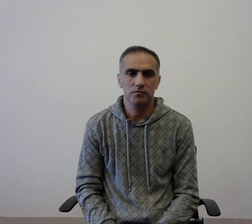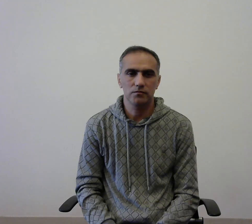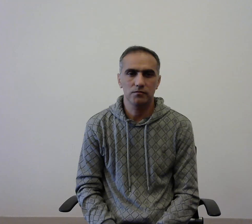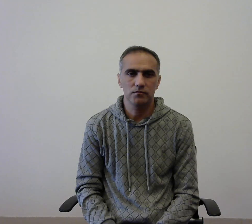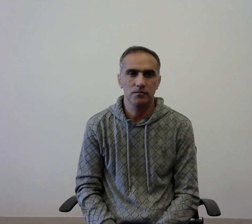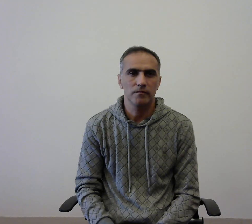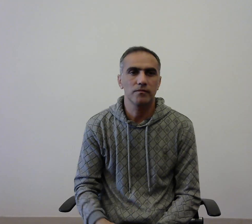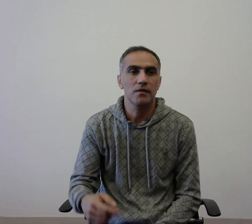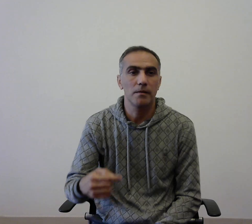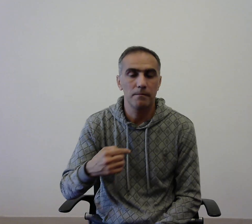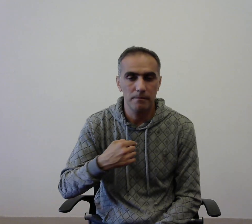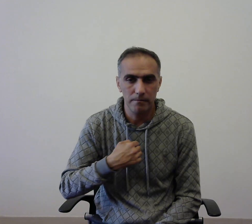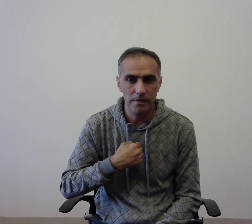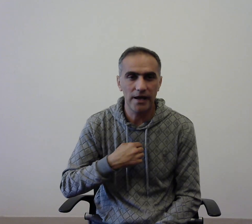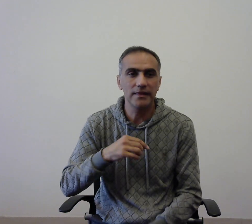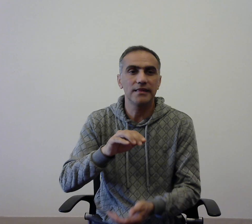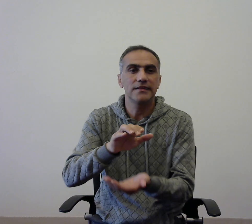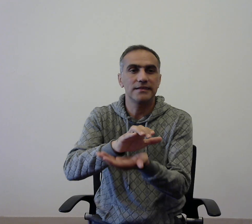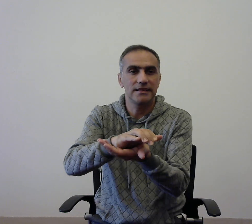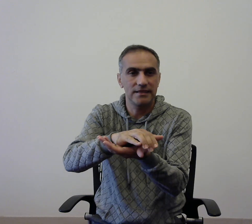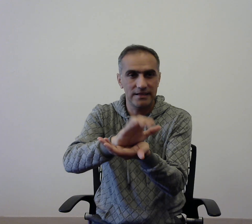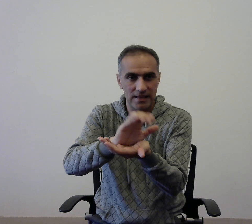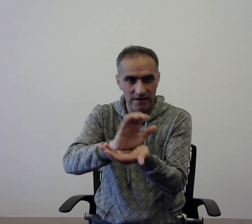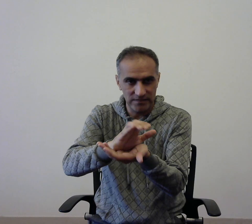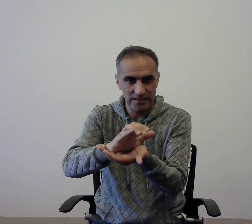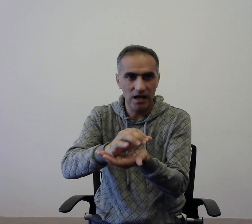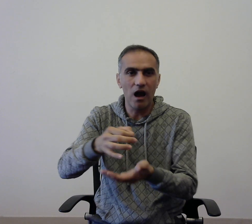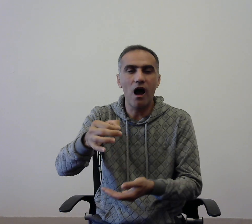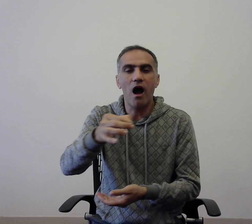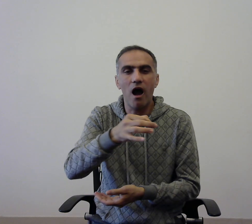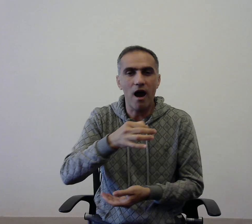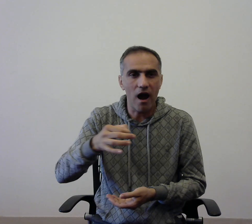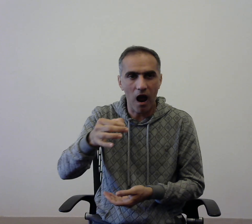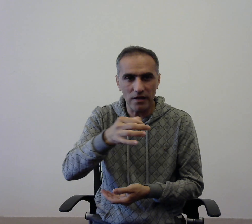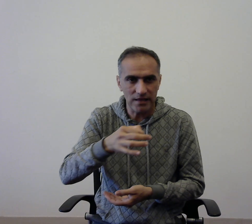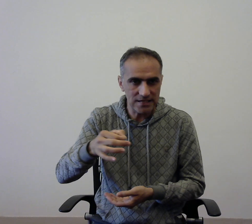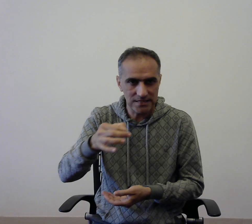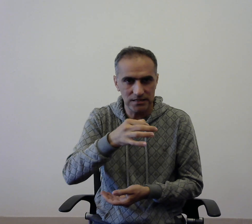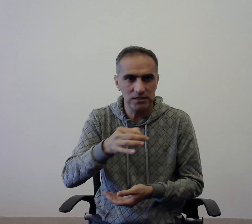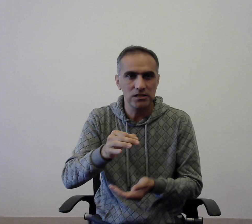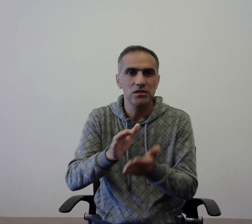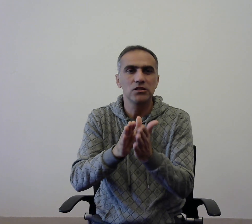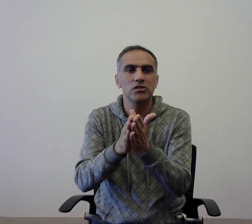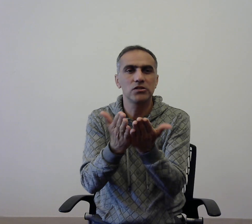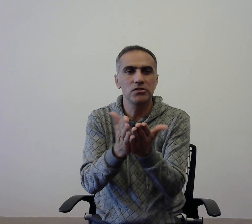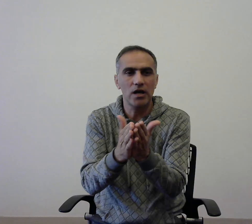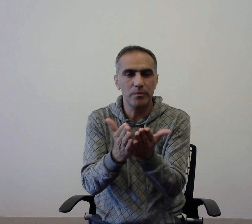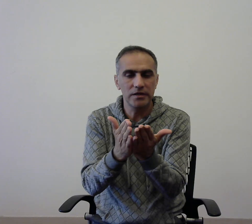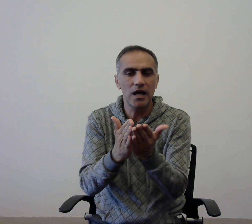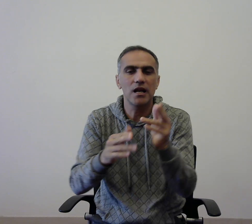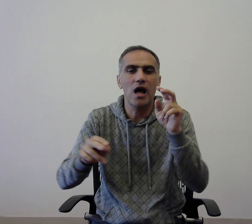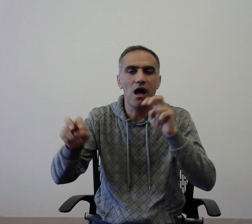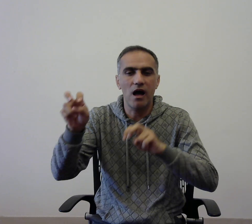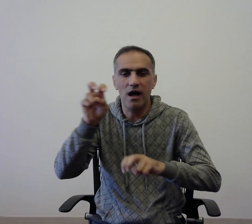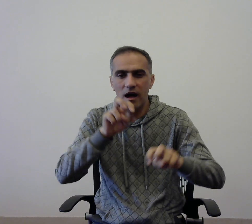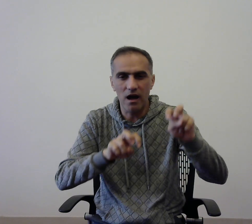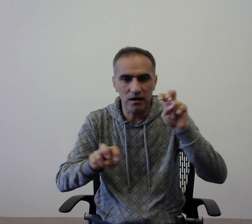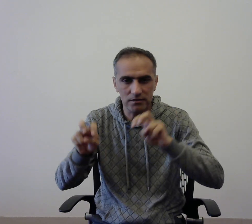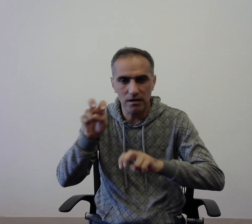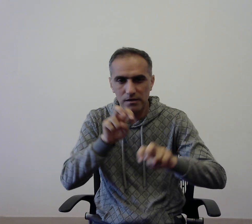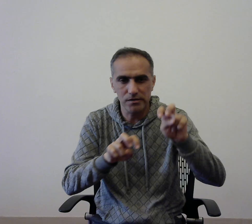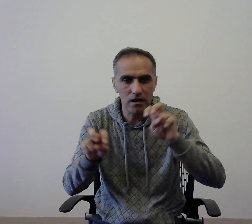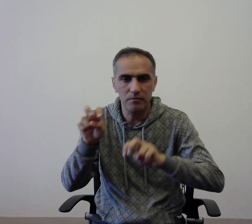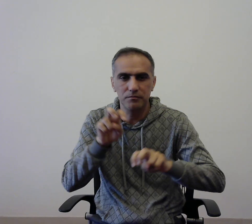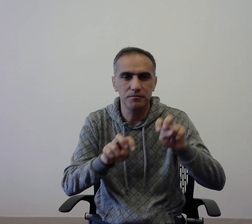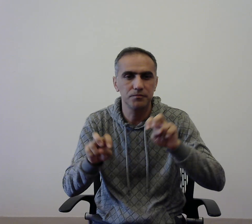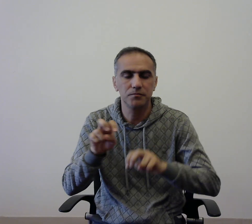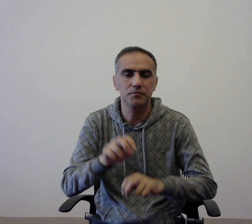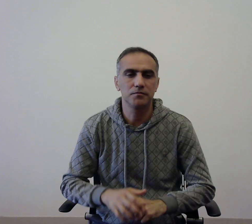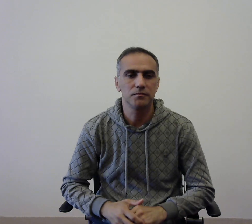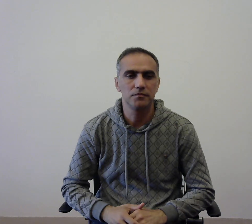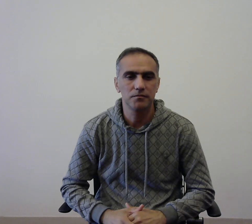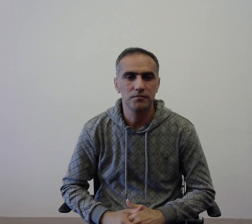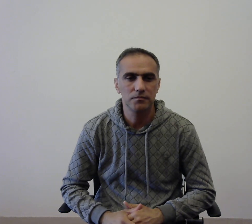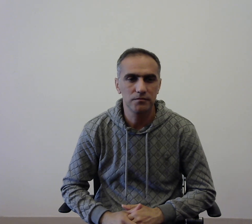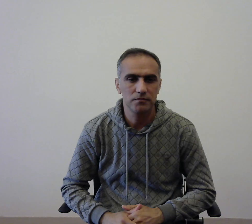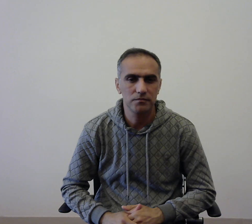Mən "Dəfinələr Adası" kitabını axtarıram